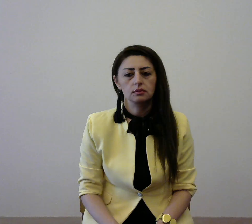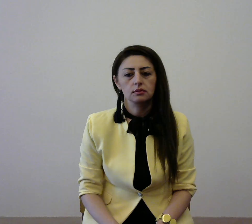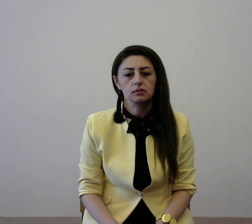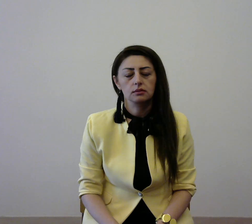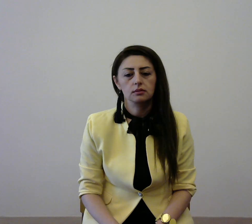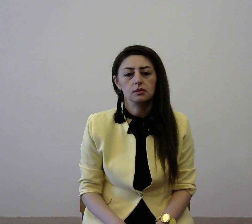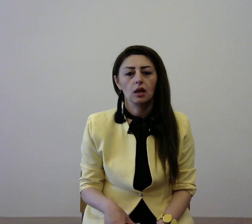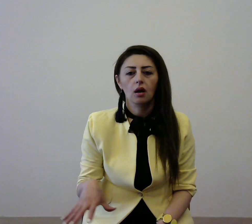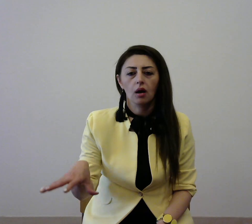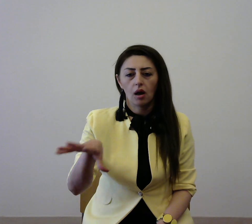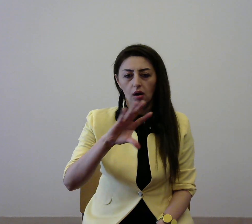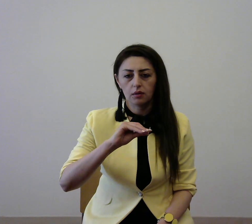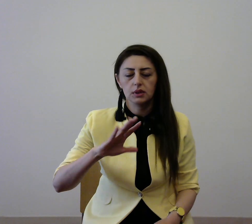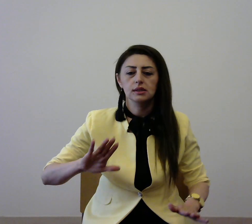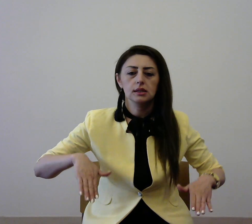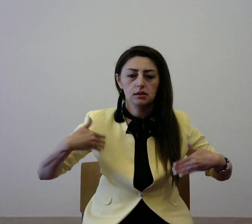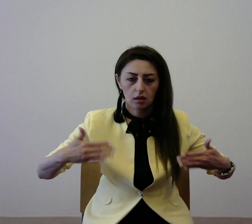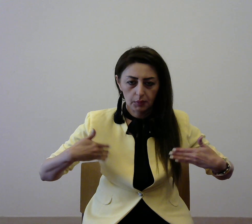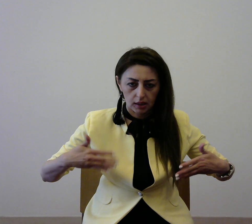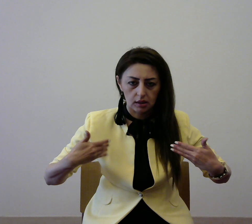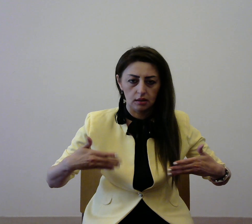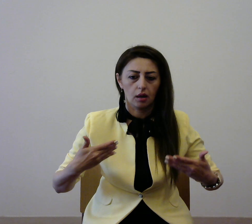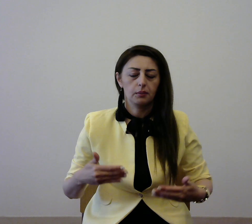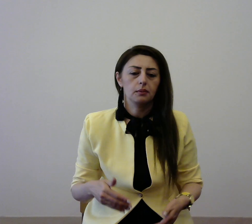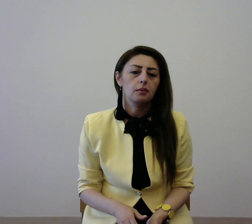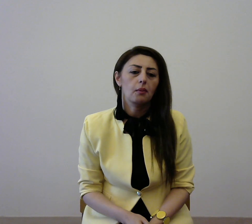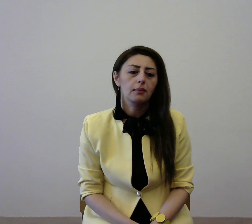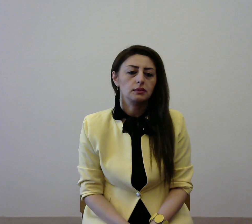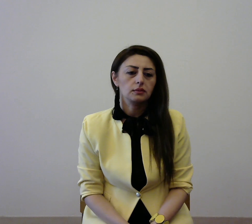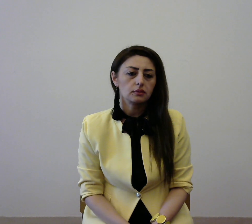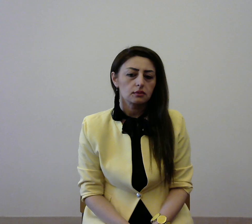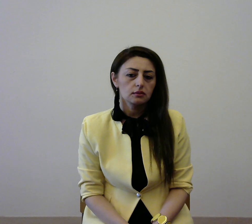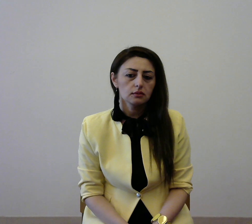Hamınızı salamlayıram